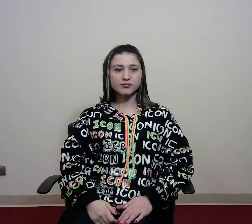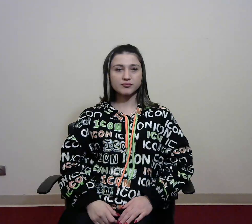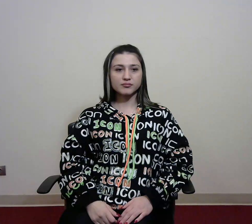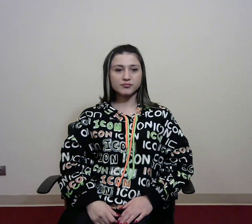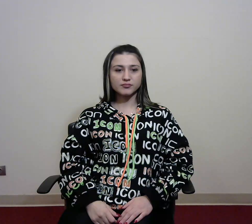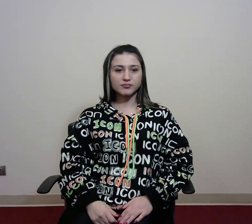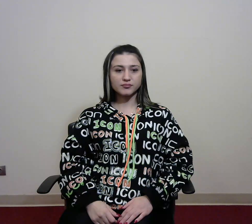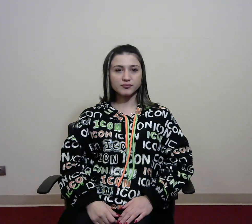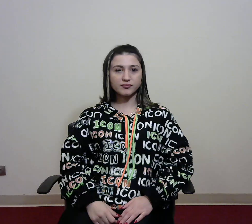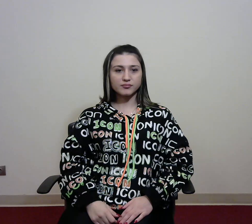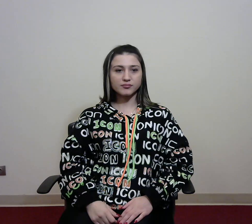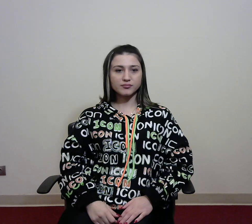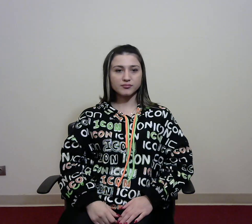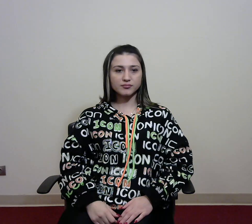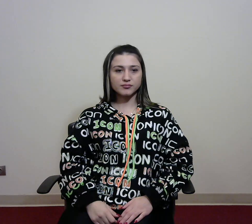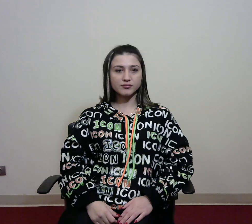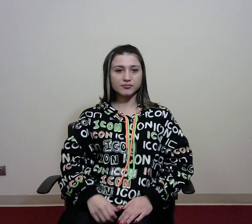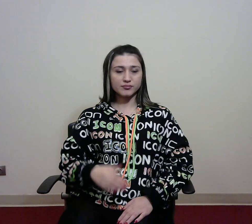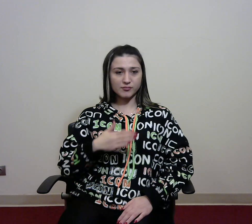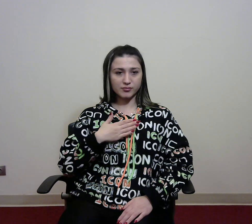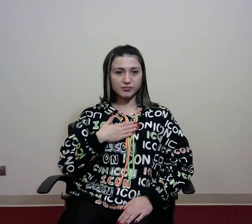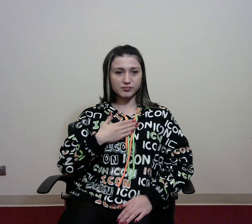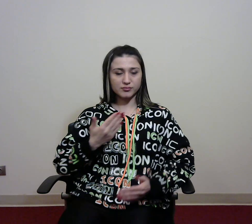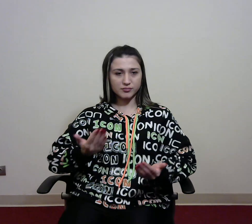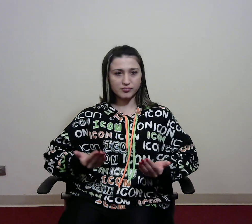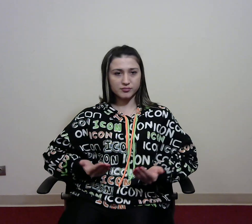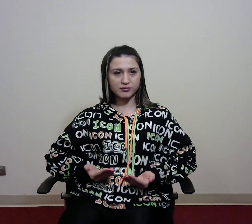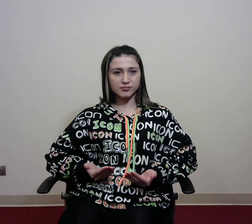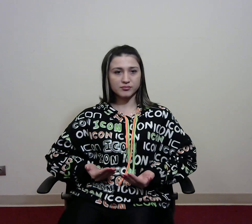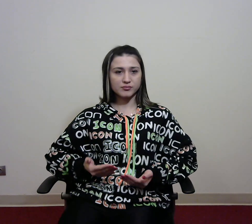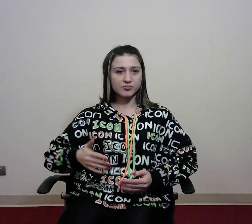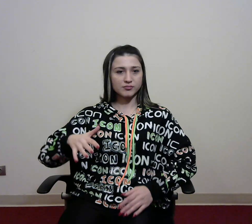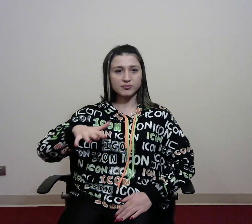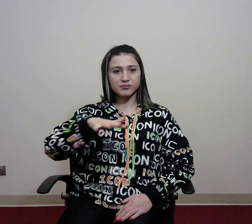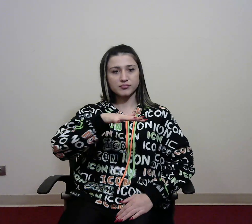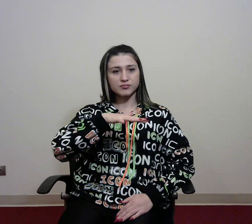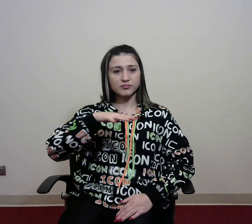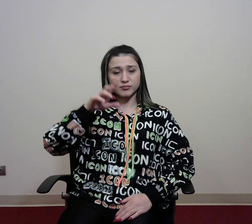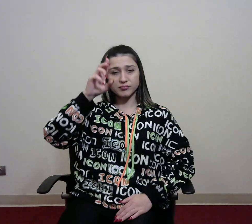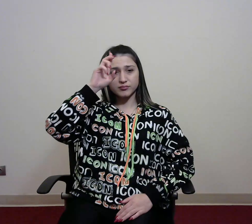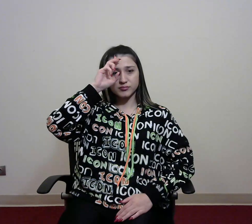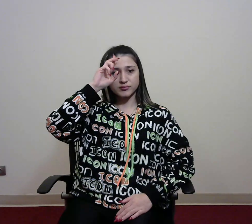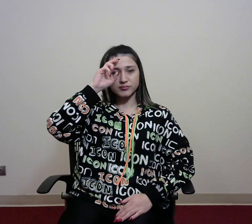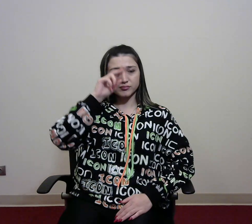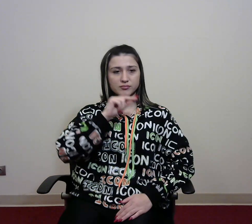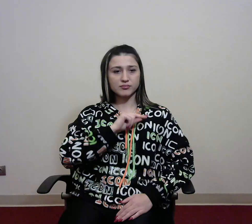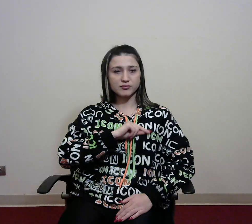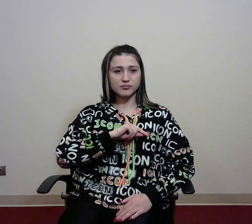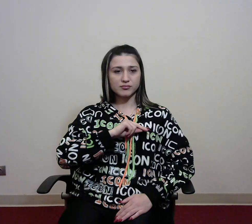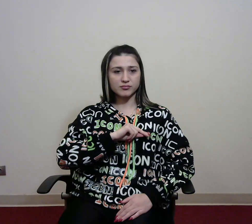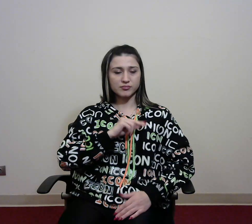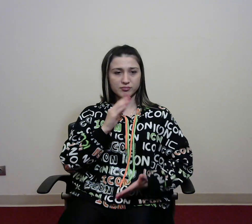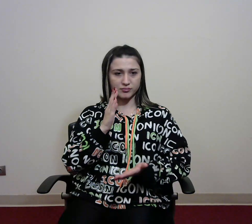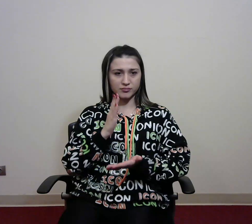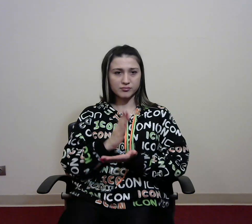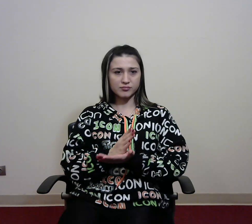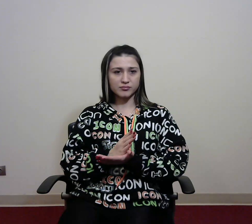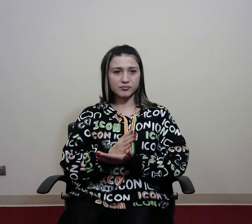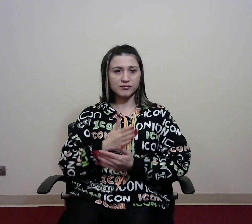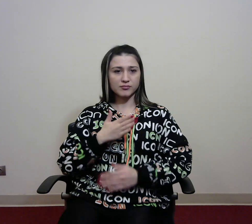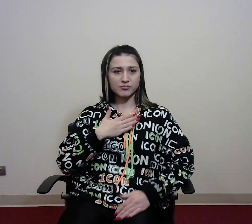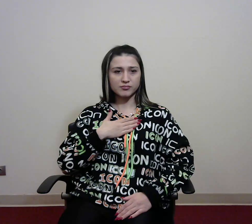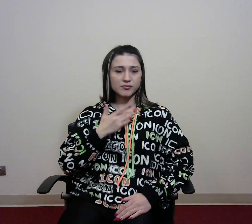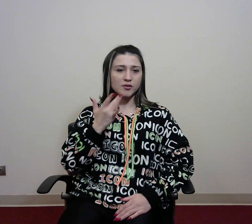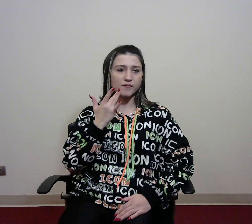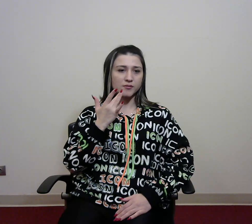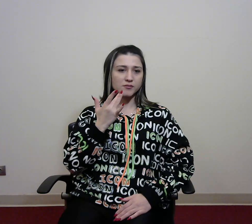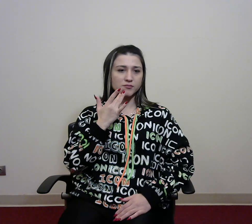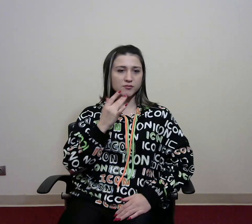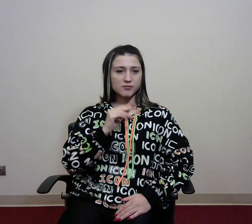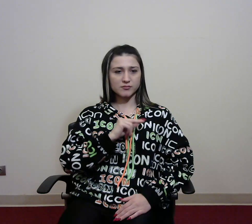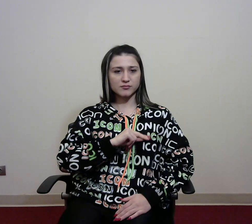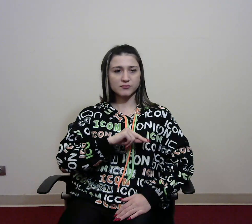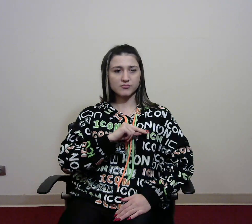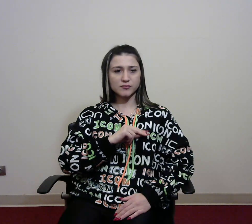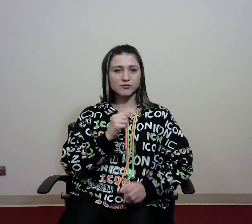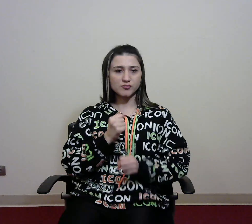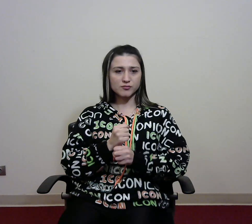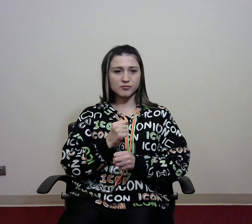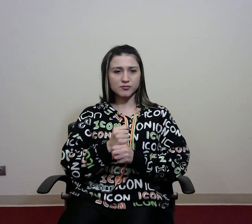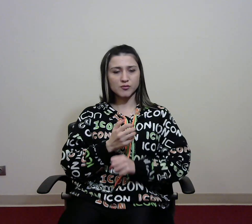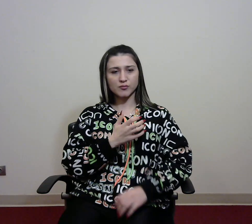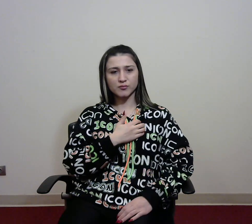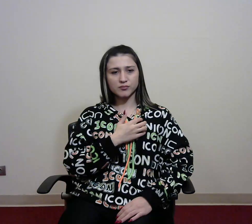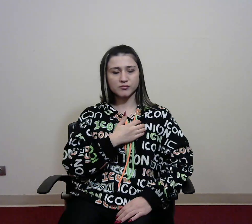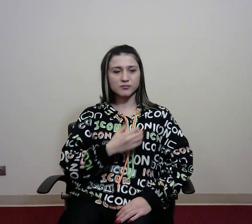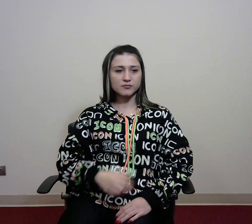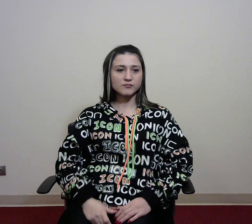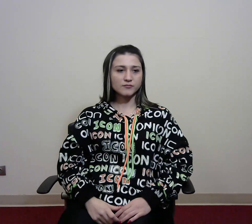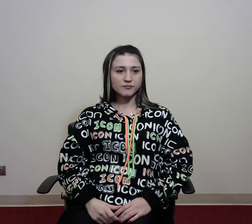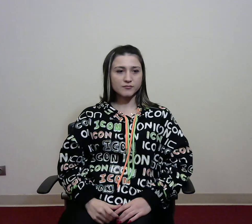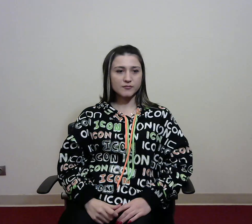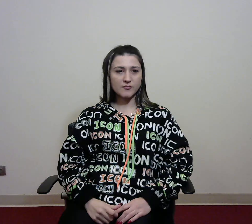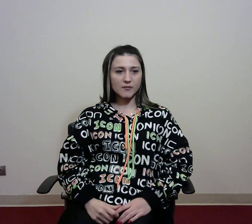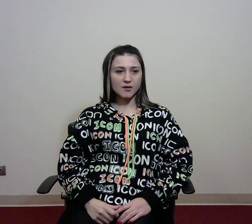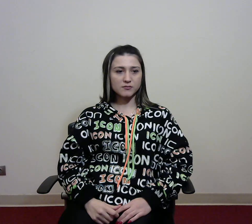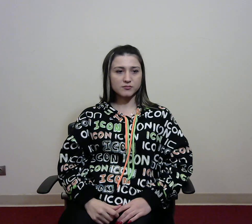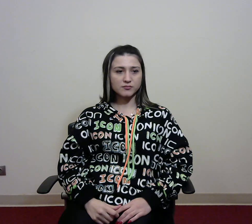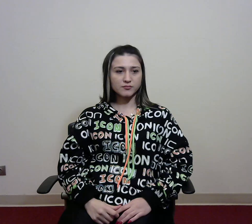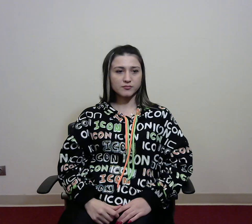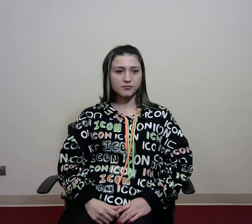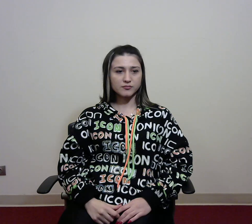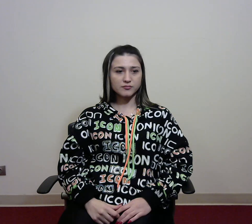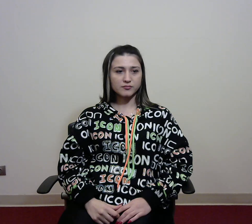Mənim yaşadığım ərazidə dövlət işi var, mən həmin işdə işləmək istəyirəm